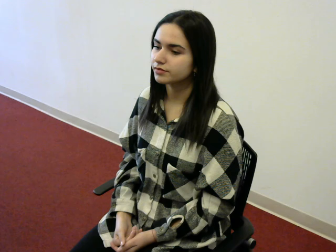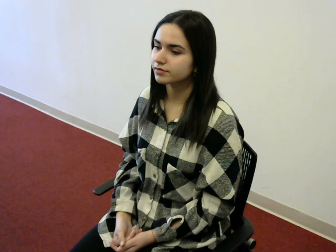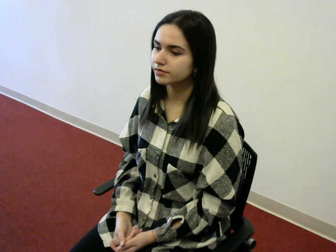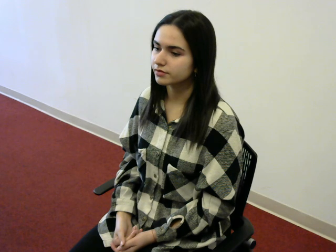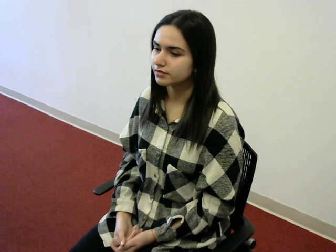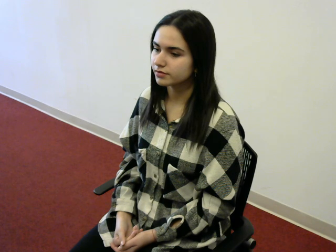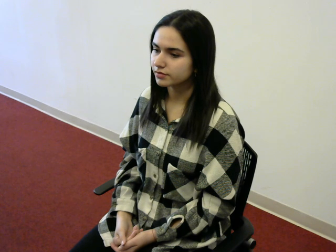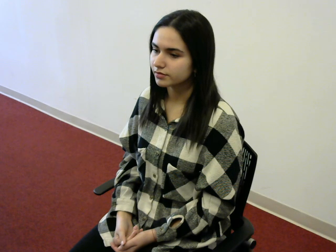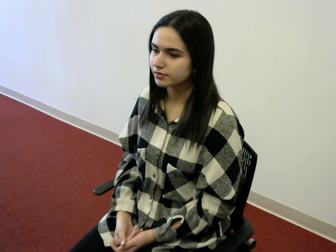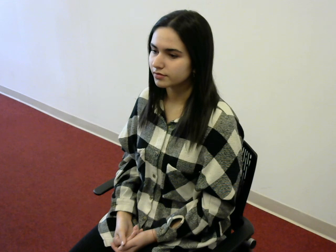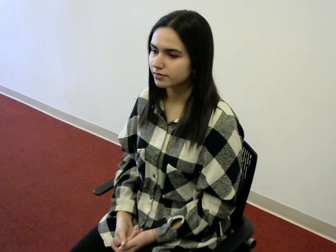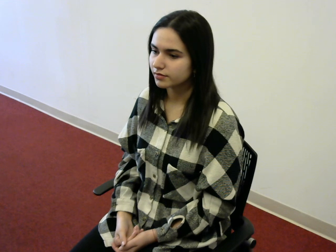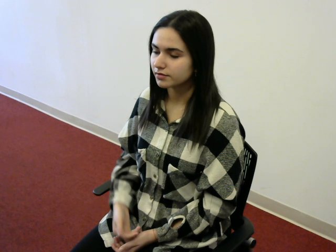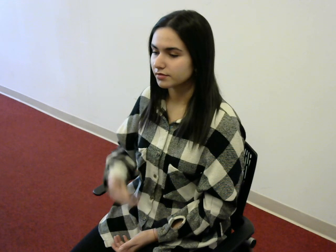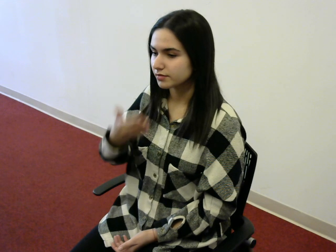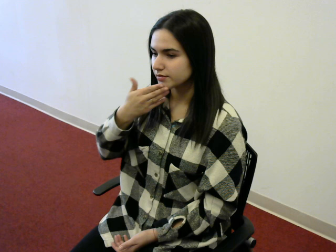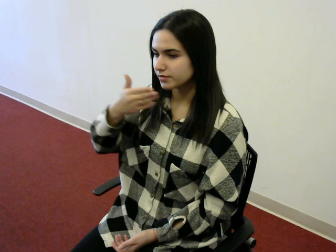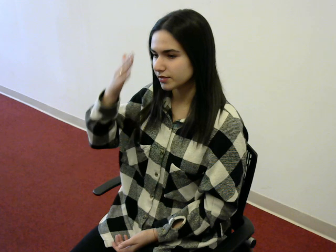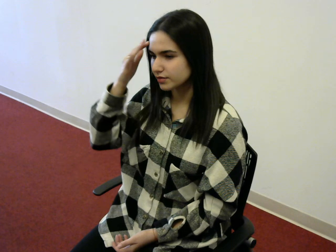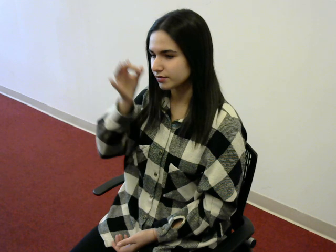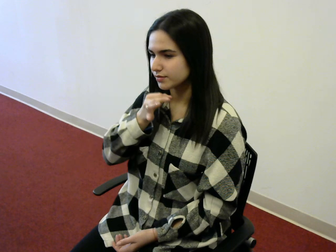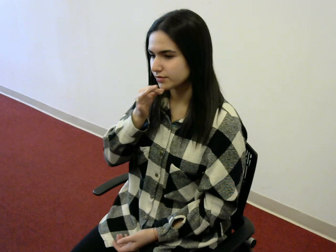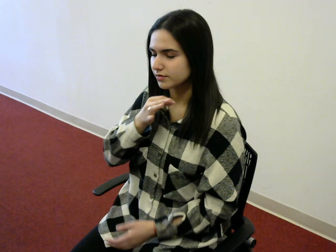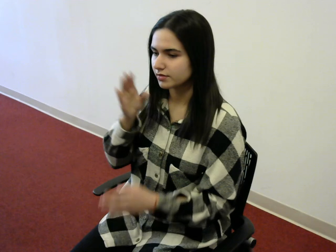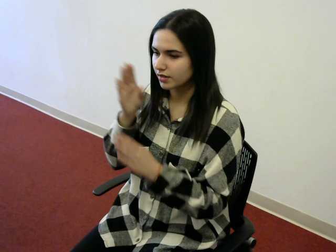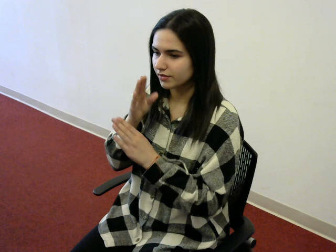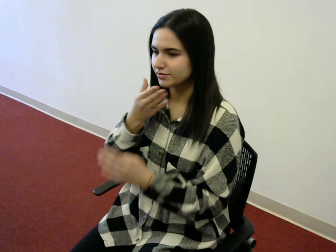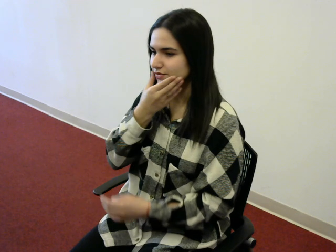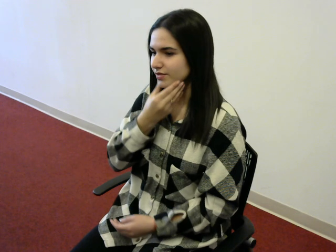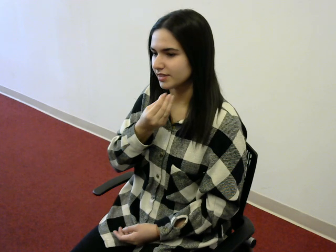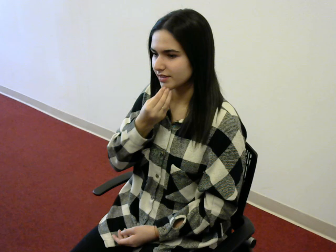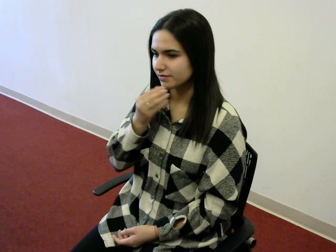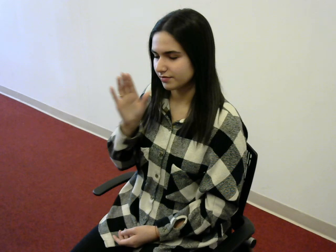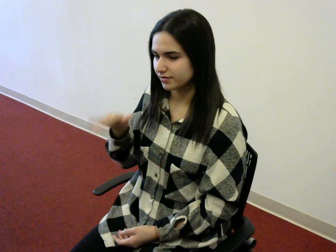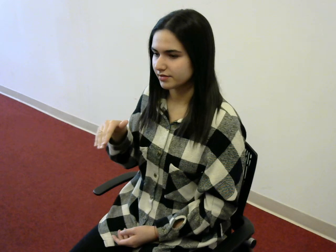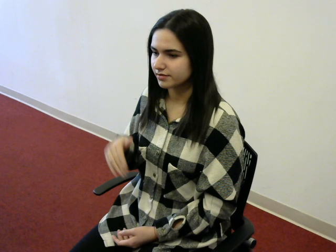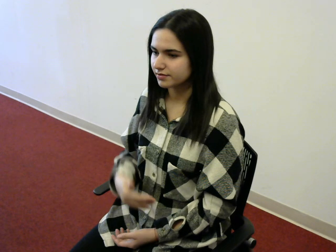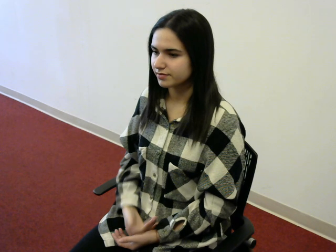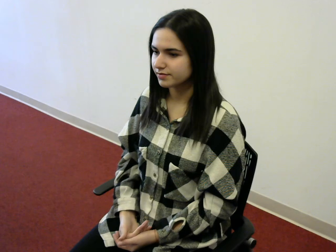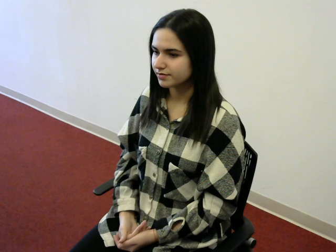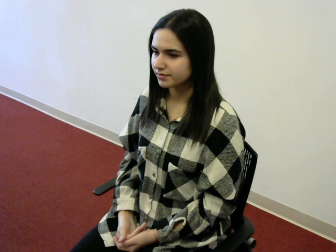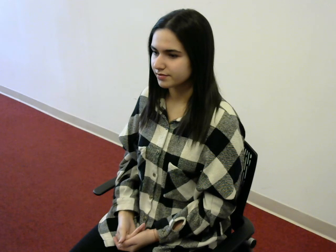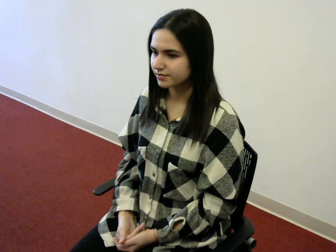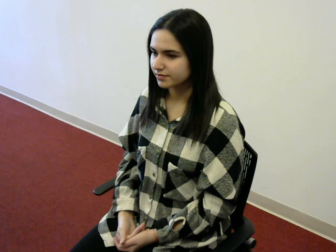Yazda havalar qəşəng olur